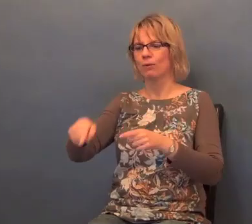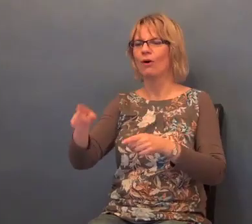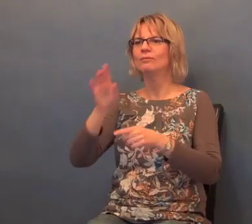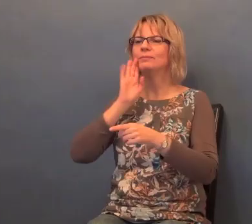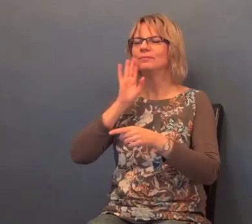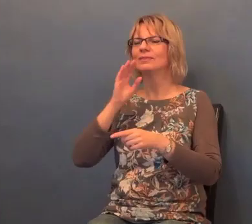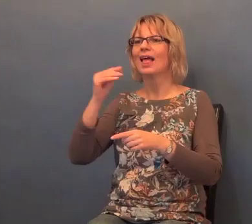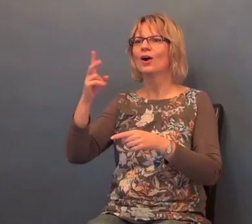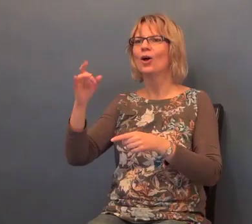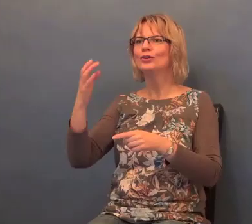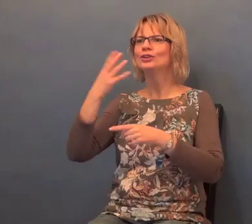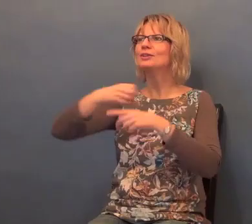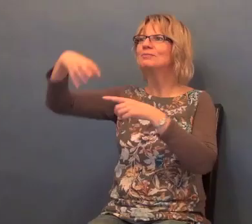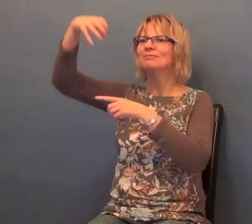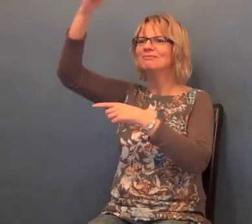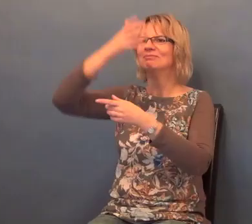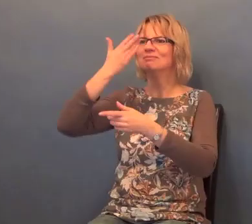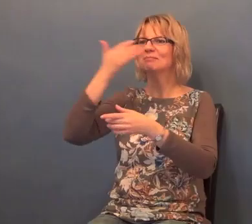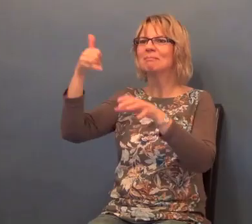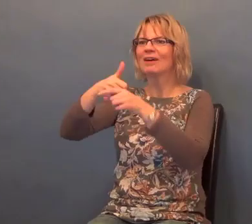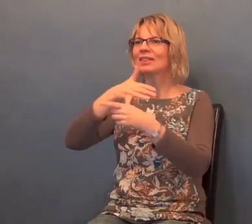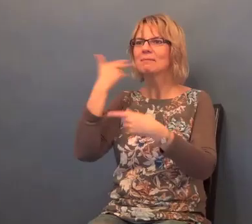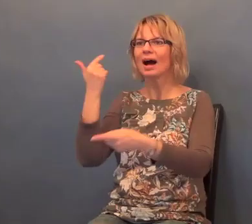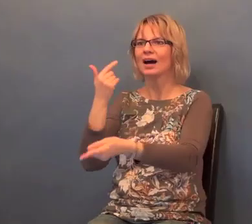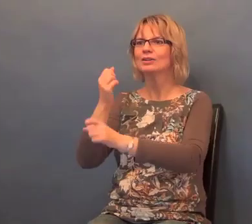Bo chodzi o ekologię, nie ma dymu i nie czuć zapachu paliwa.